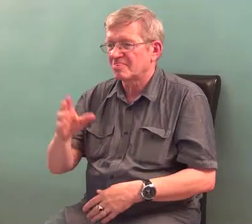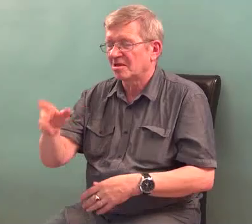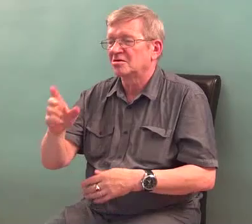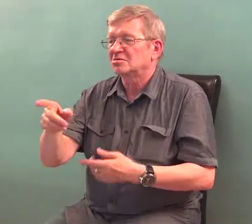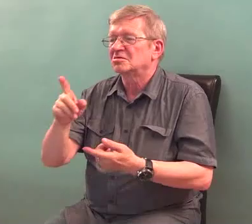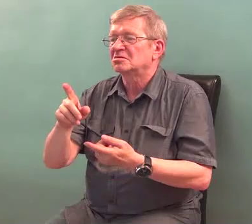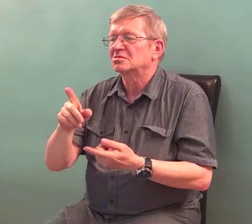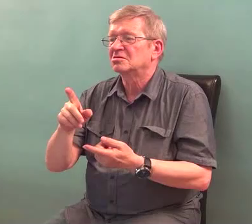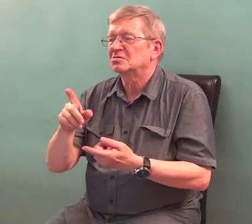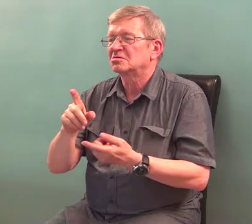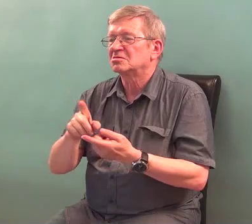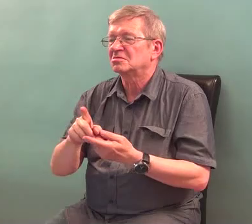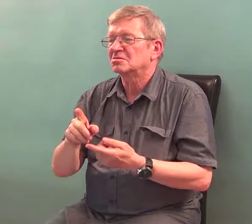Spotkanie.